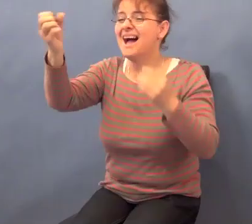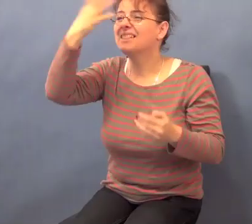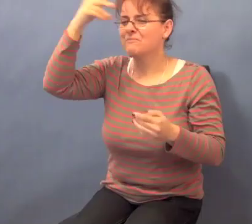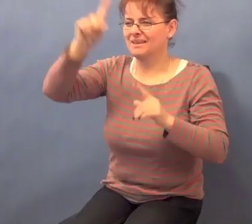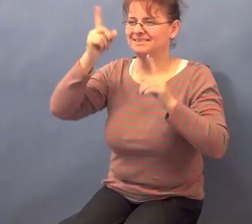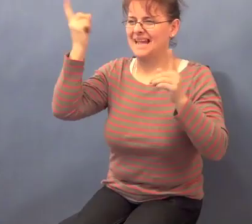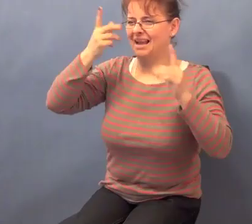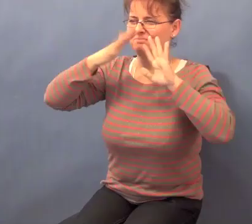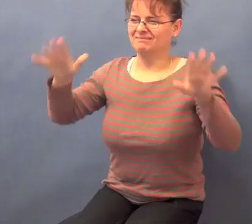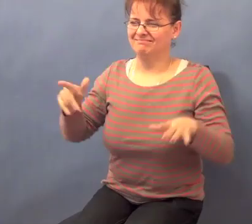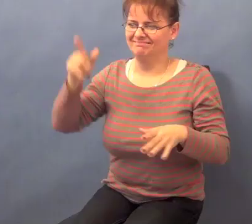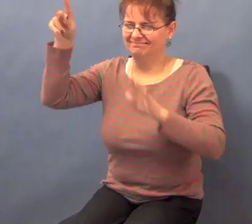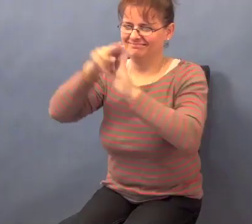Na plaży jest zakaz pokazywania się.